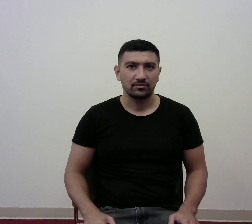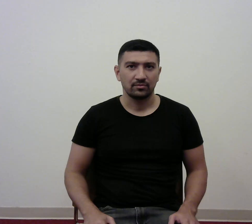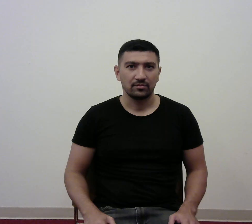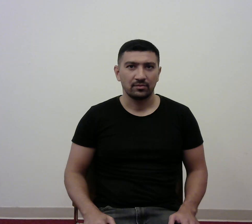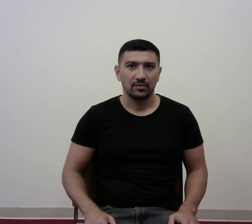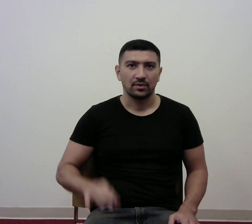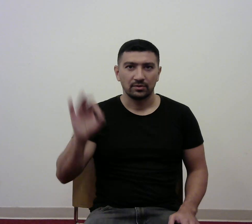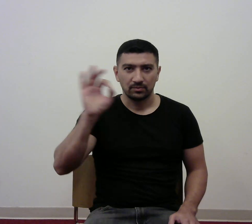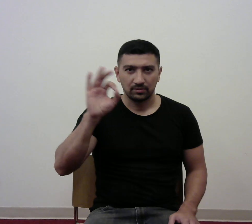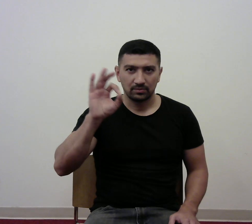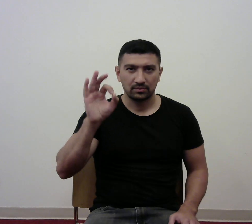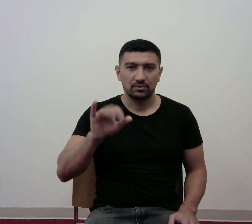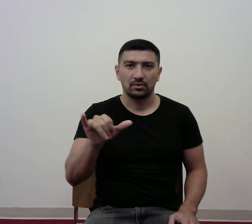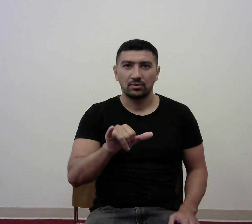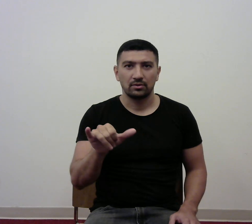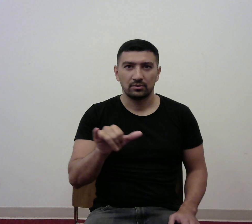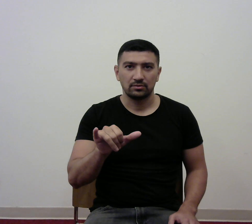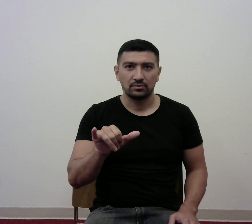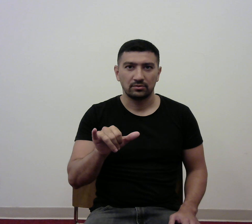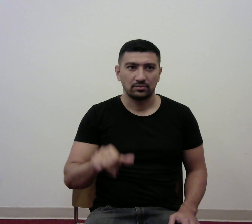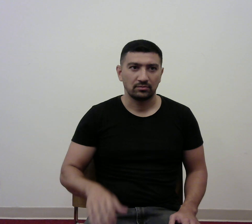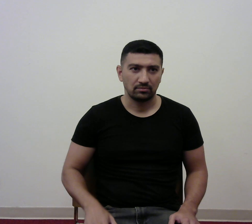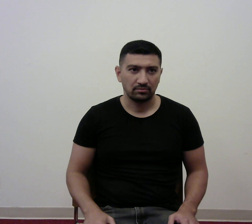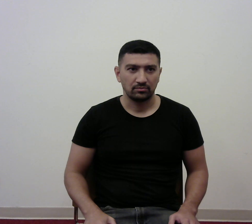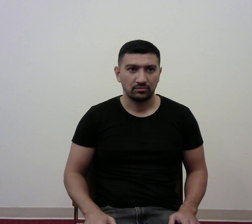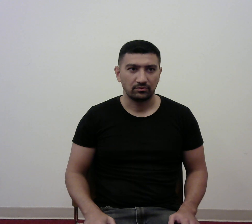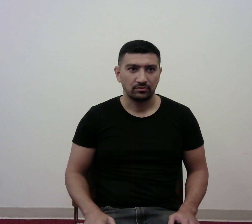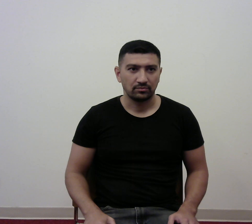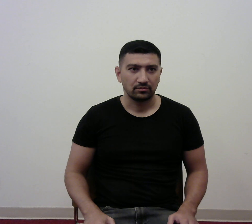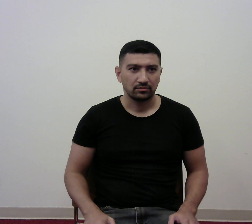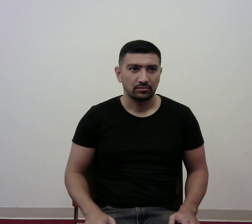Ayaqyolu hardadır?